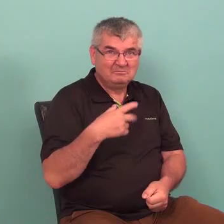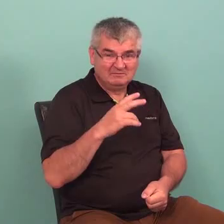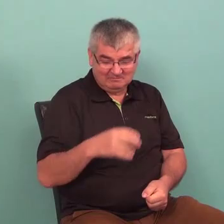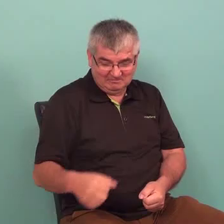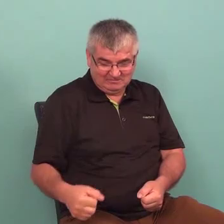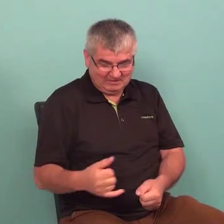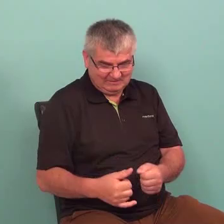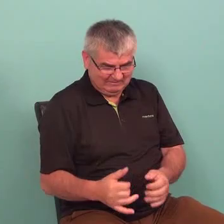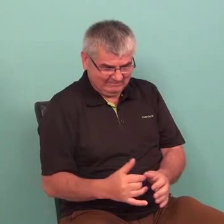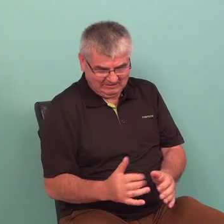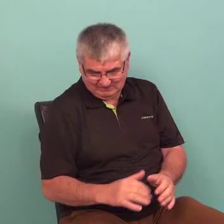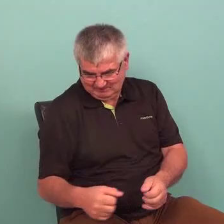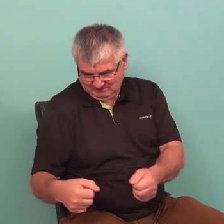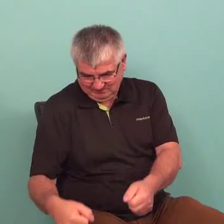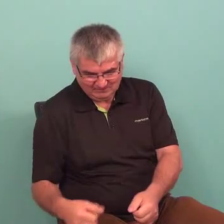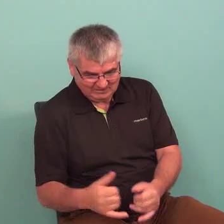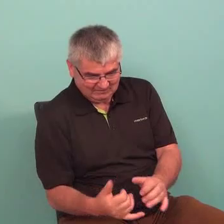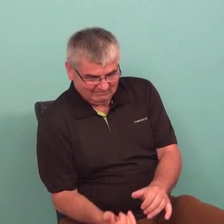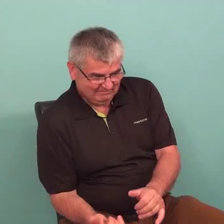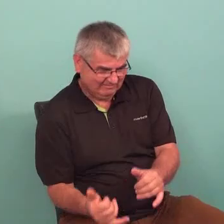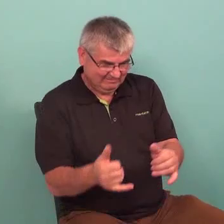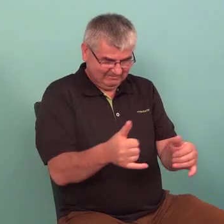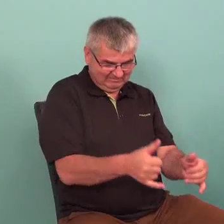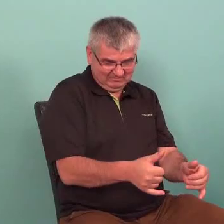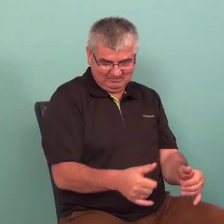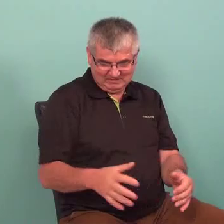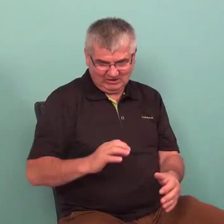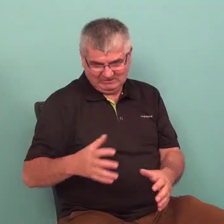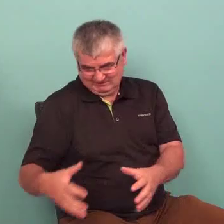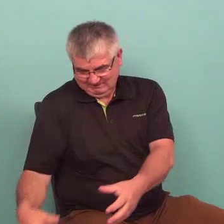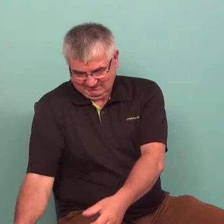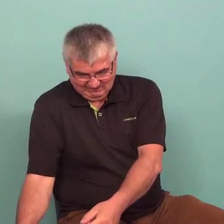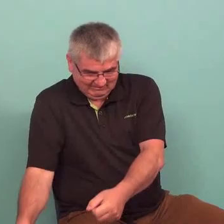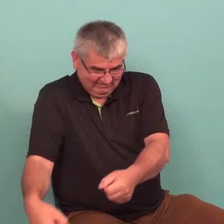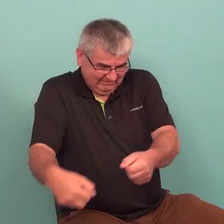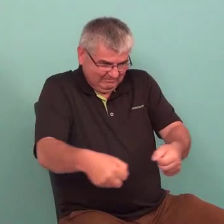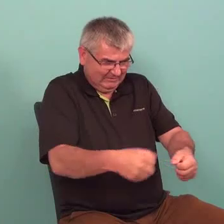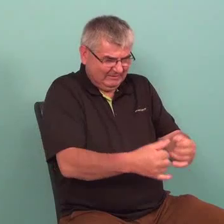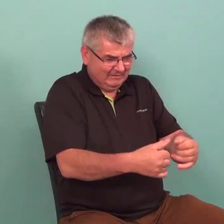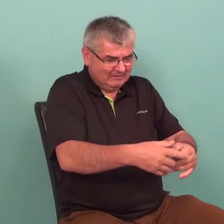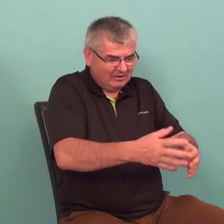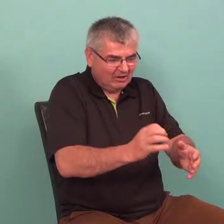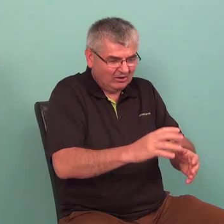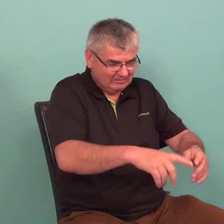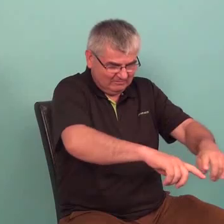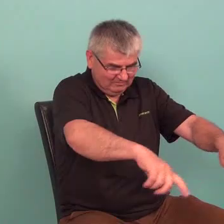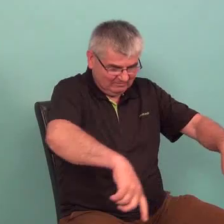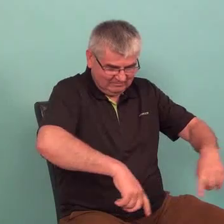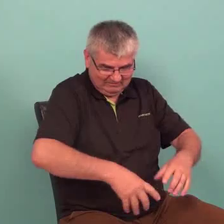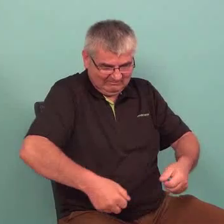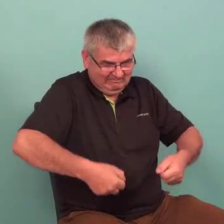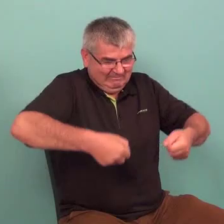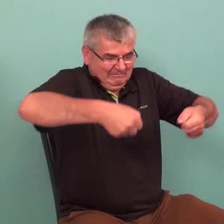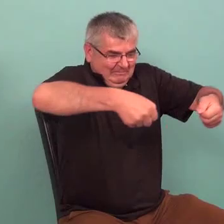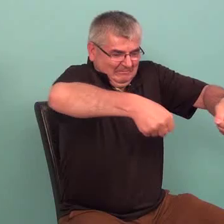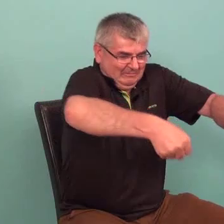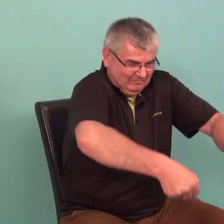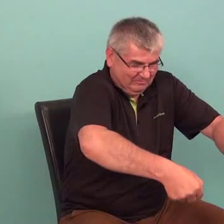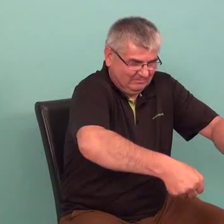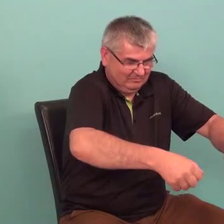Odstawia kosz i stawia rower, następnie stawia kosz na ramę roweru.